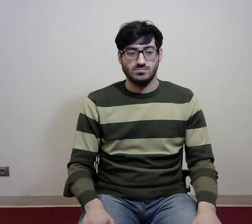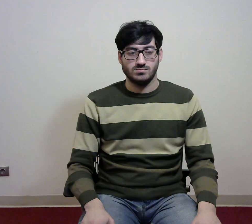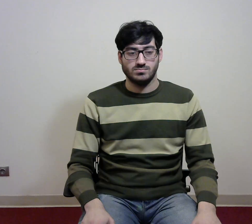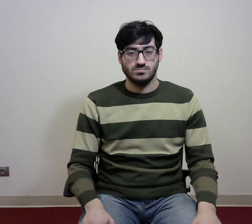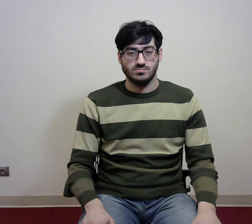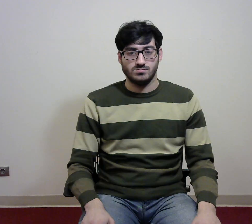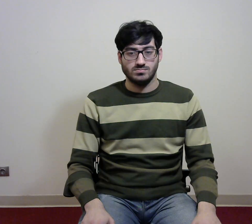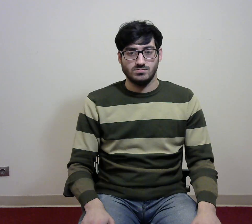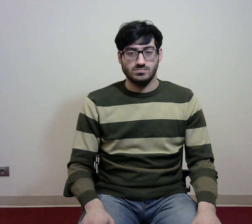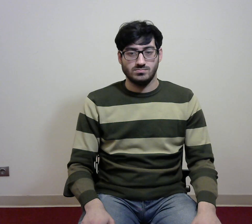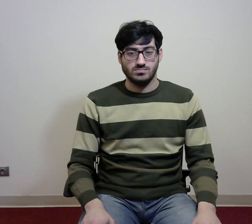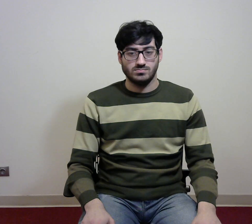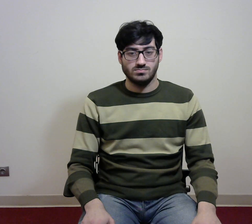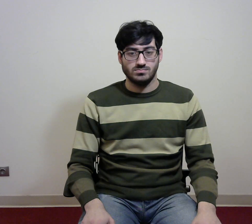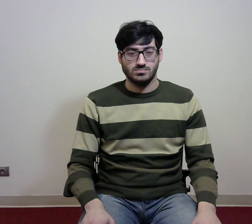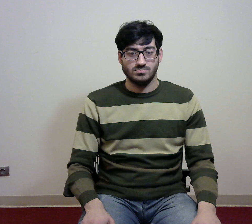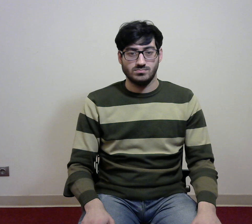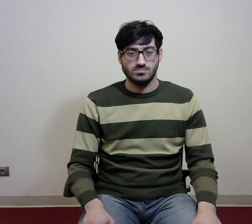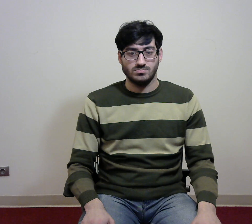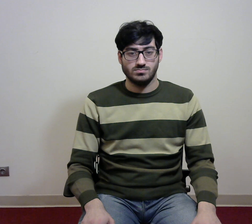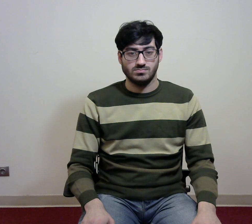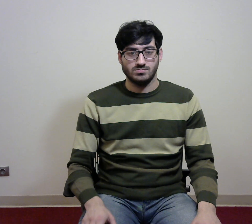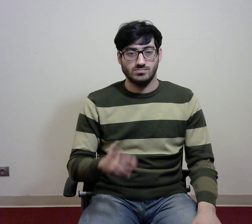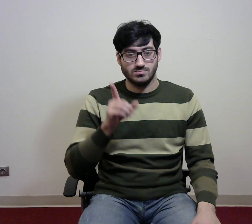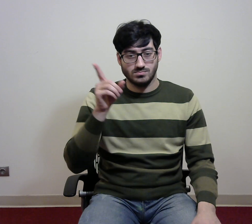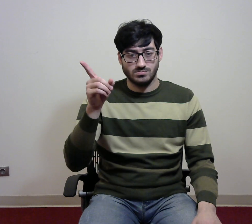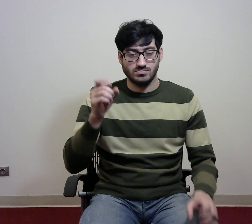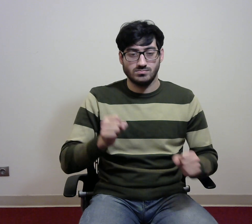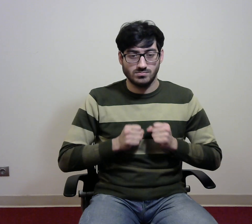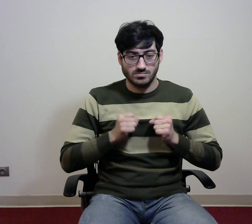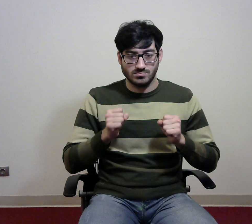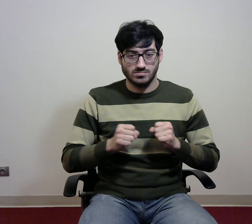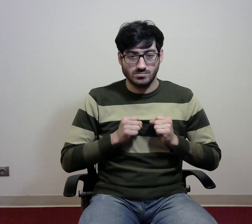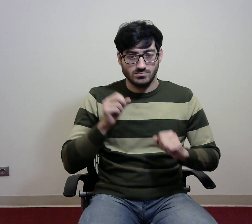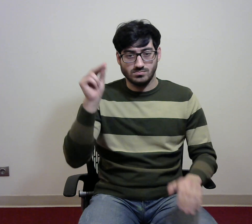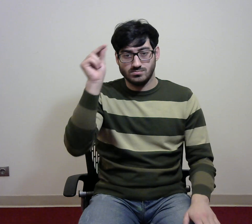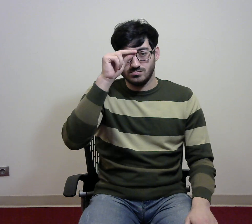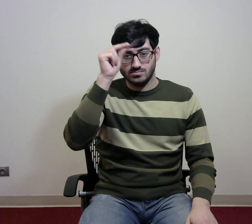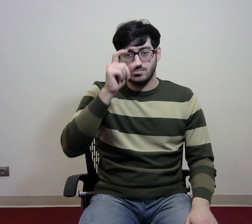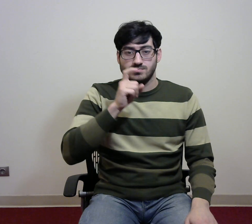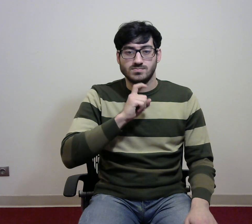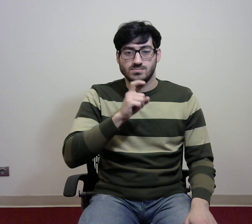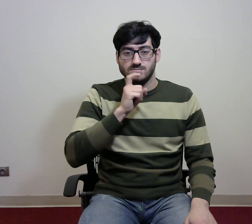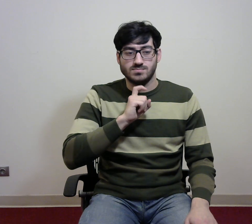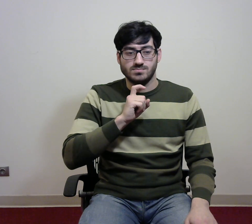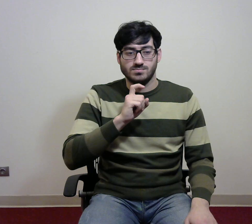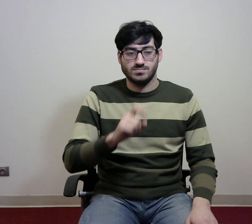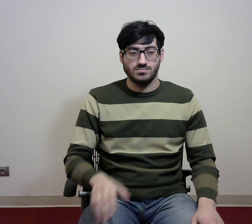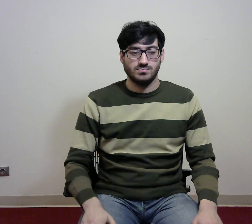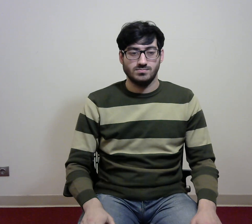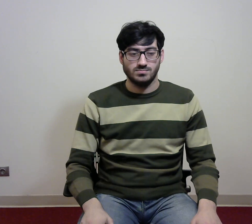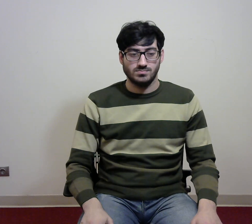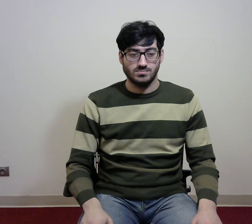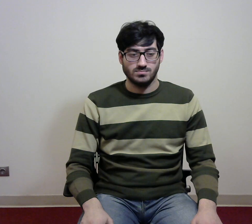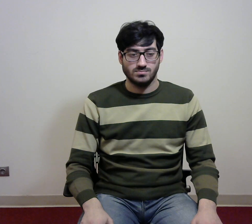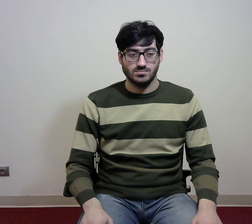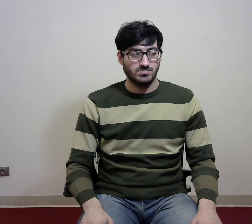O çalışqan şagirddir